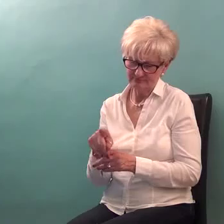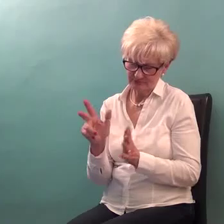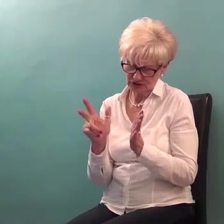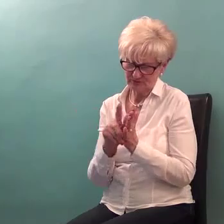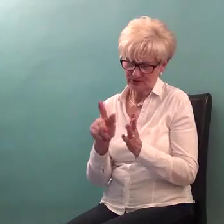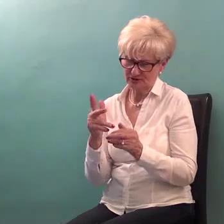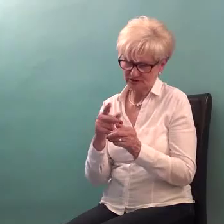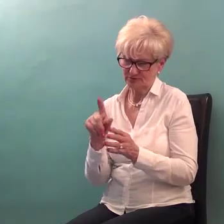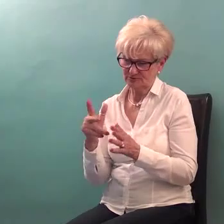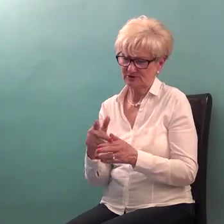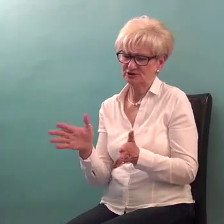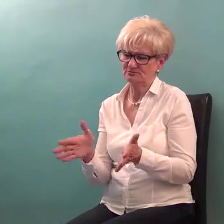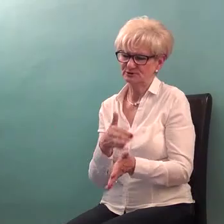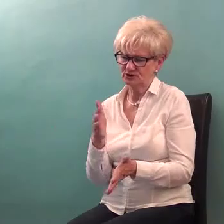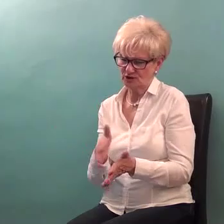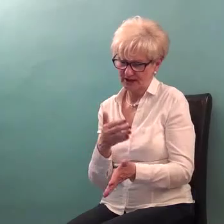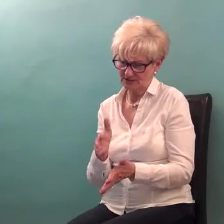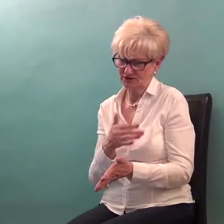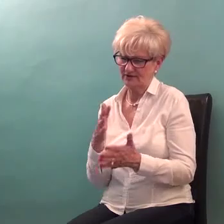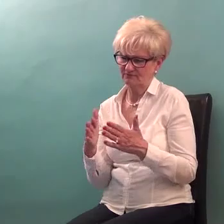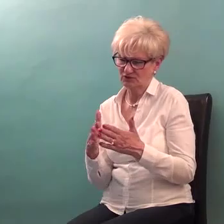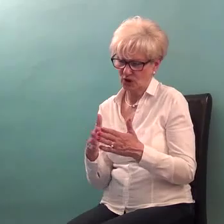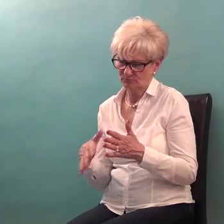Od osiemnastej do ósmej trzydzieści sprzątam w domu.